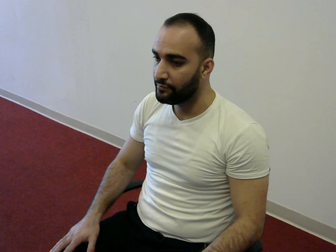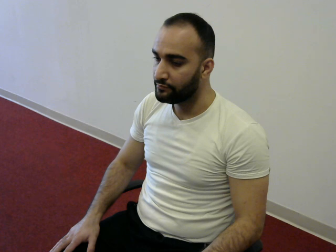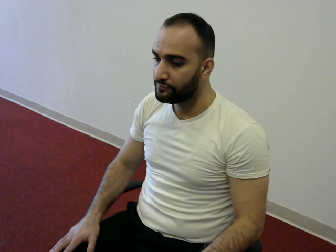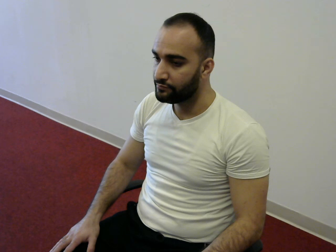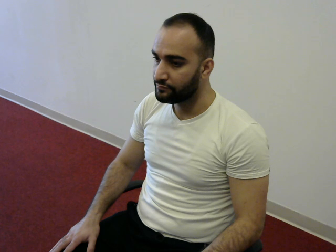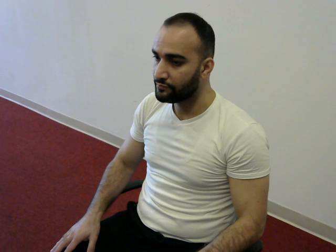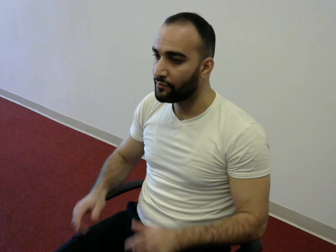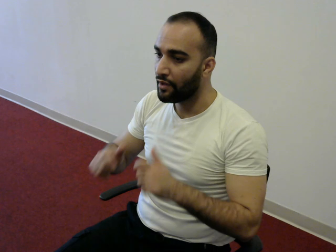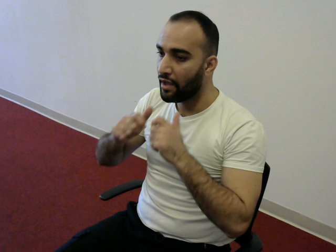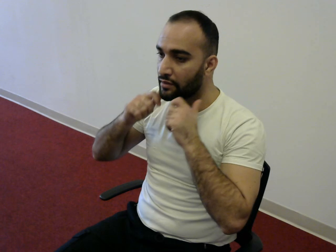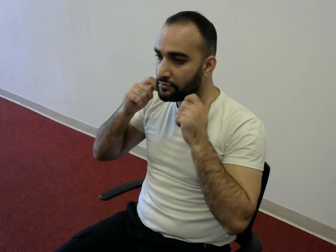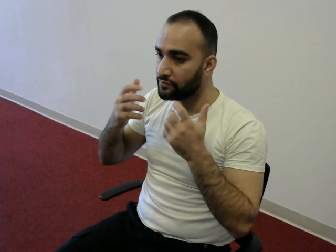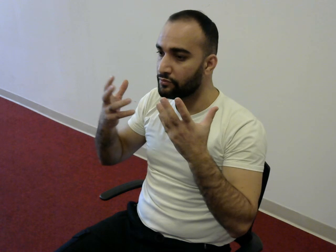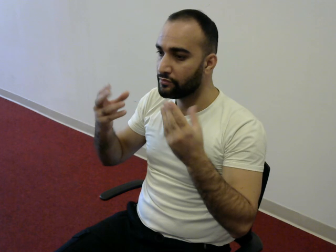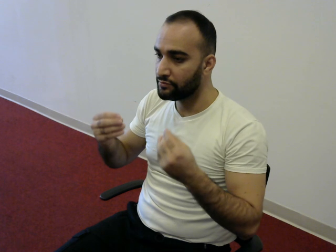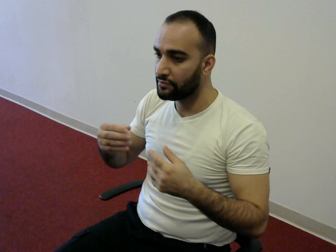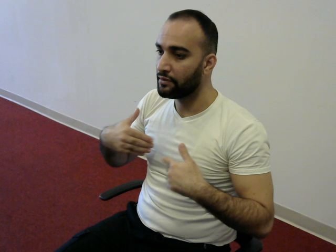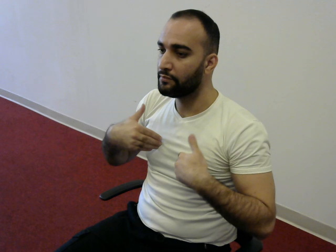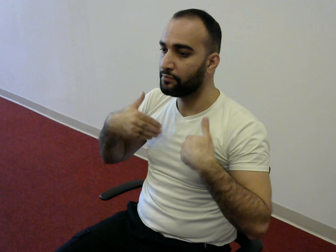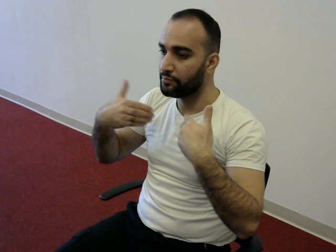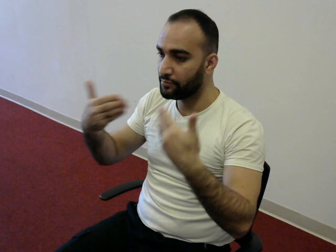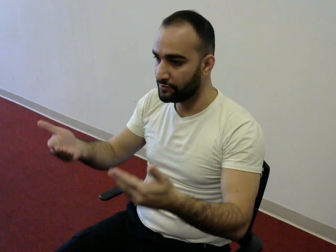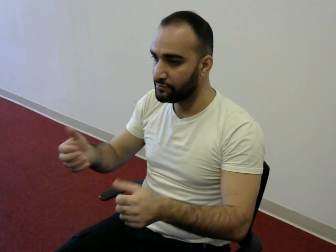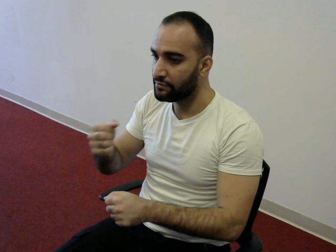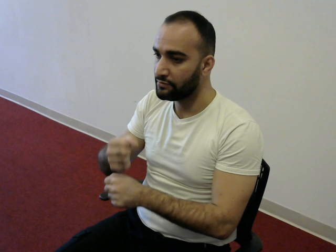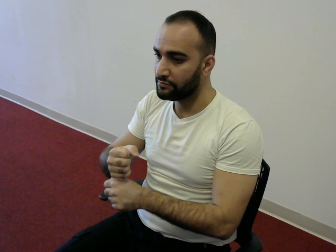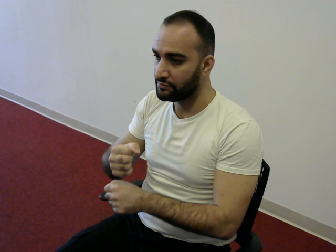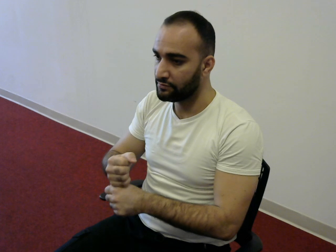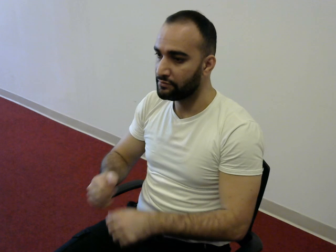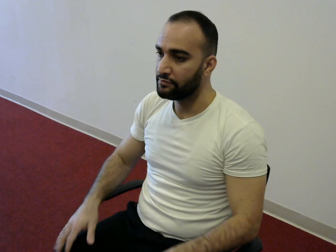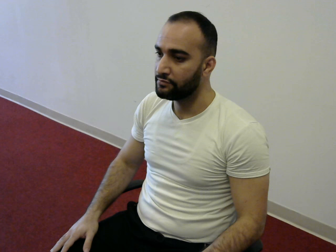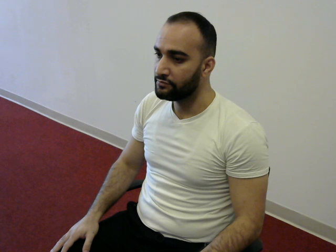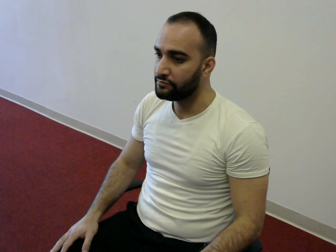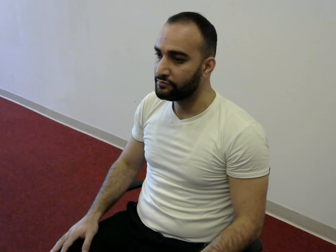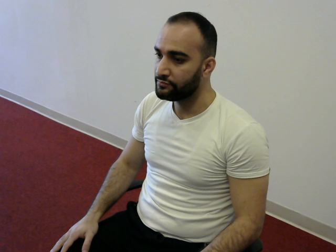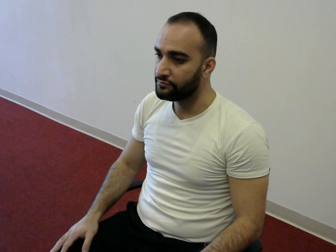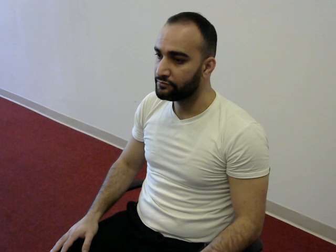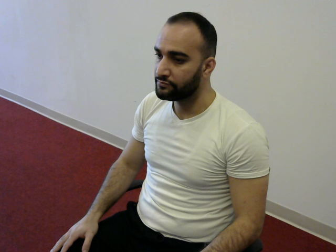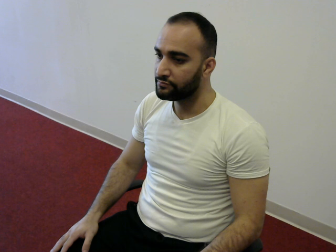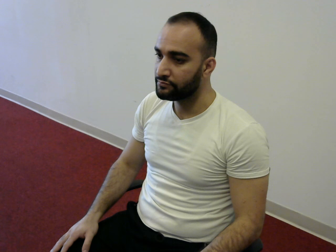Ad gününü təbrik edirəm